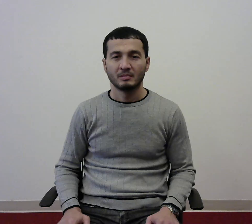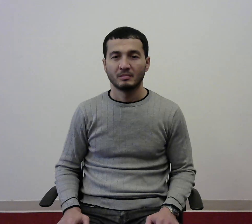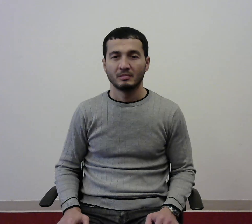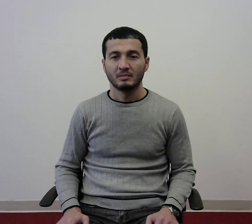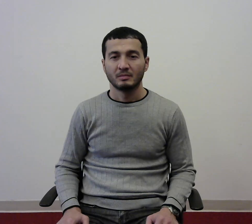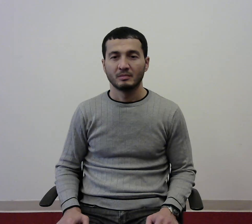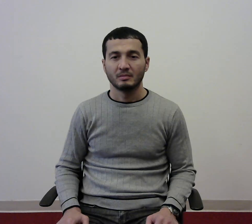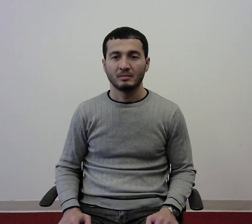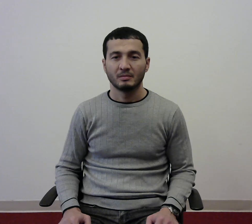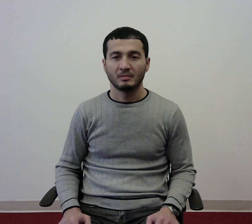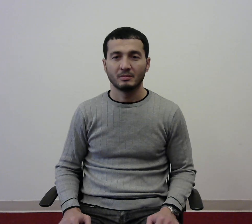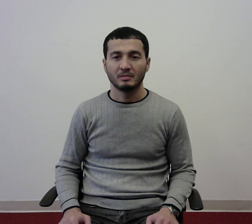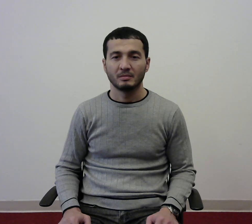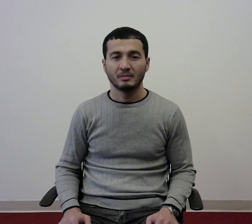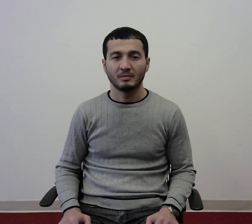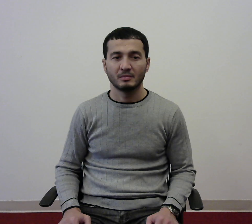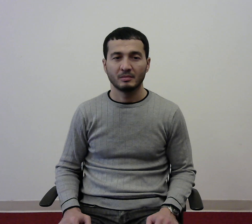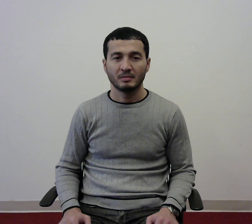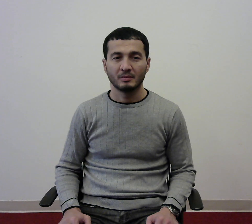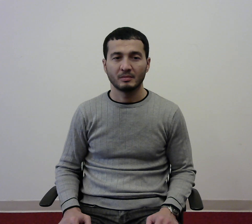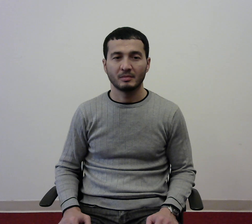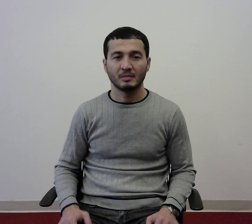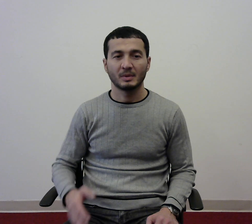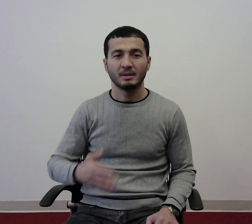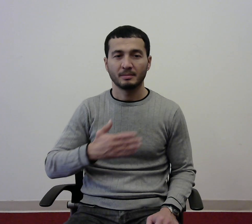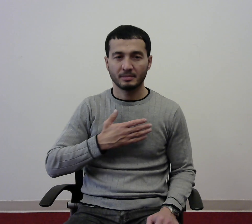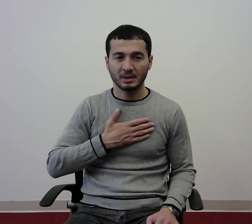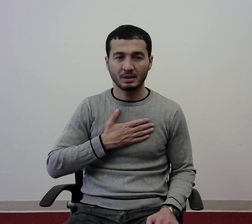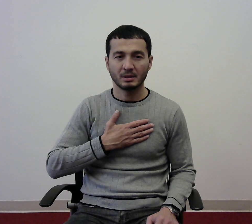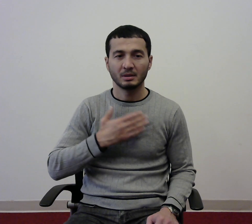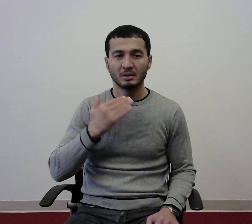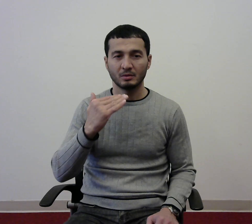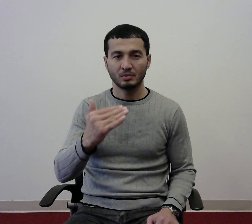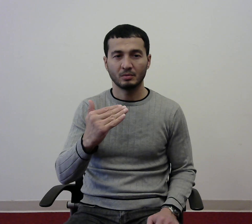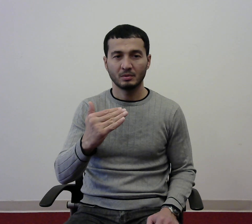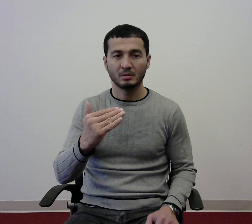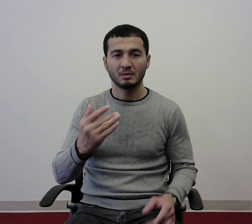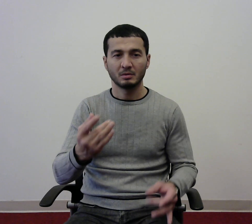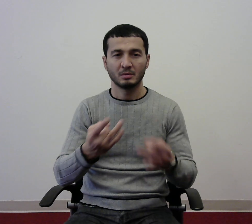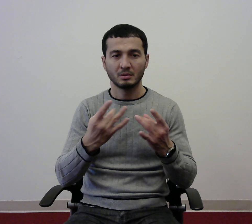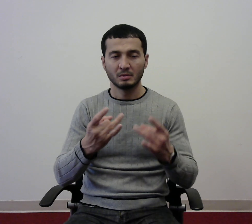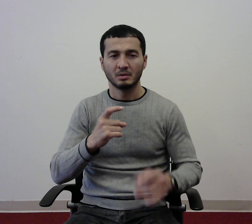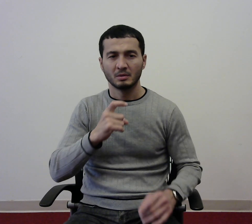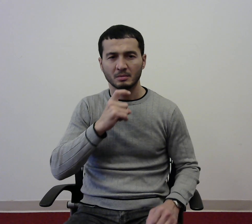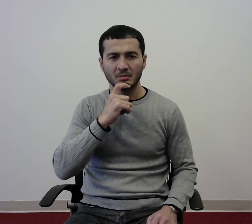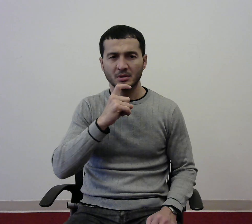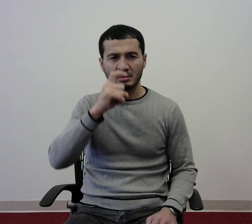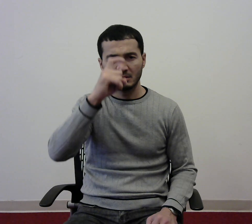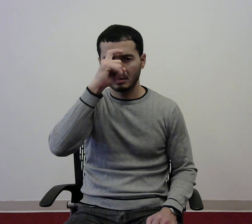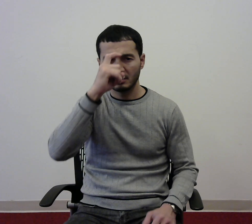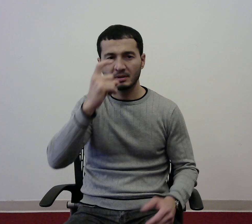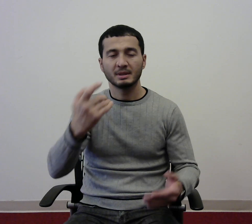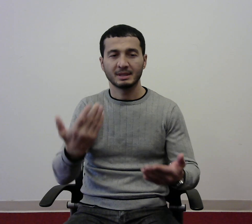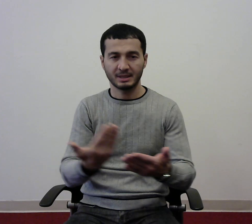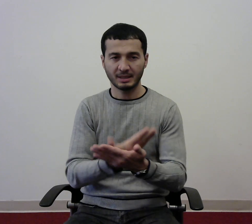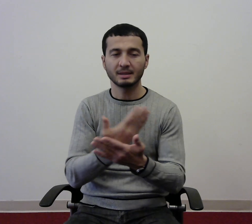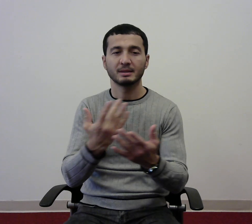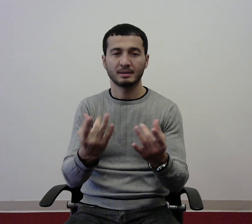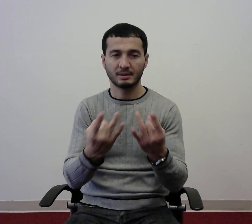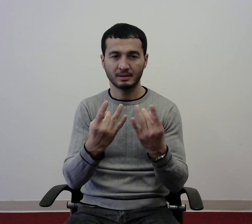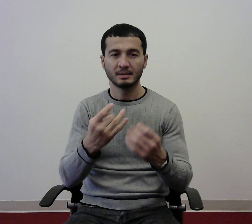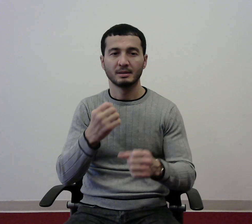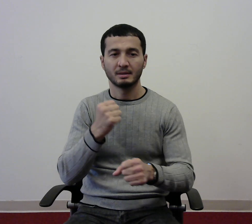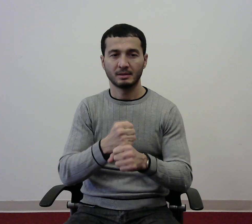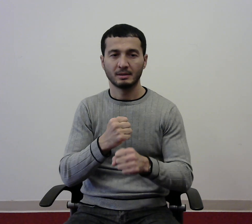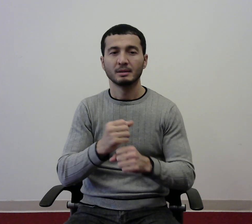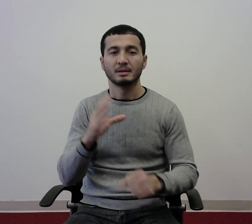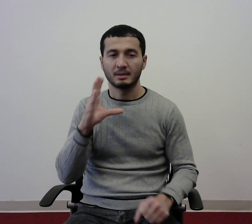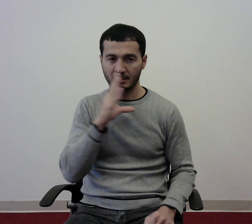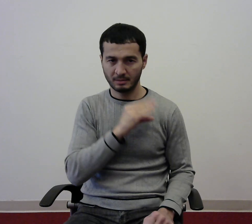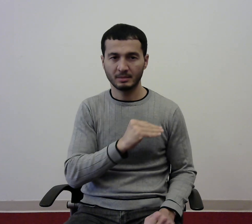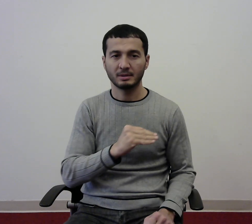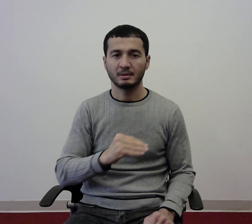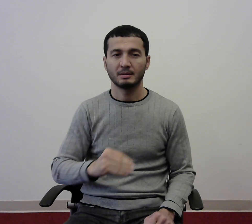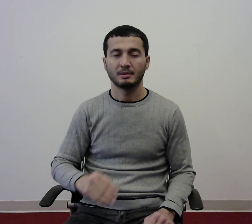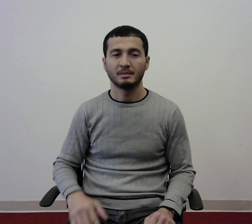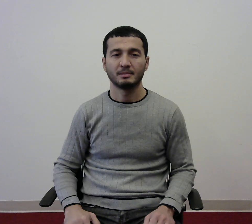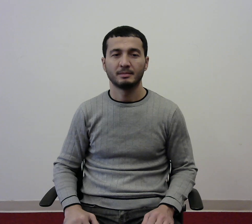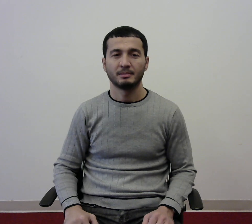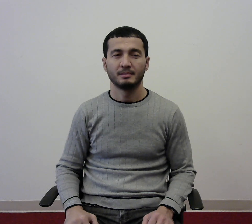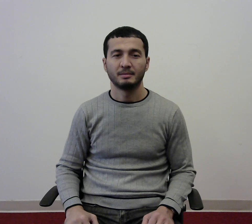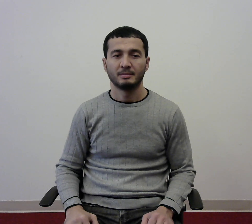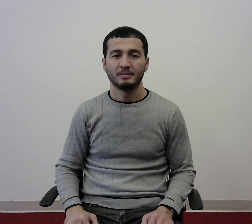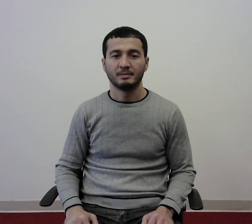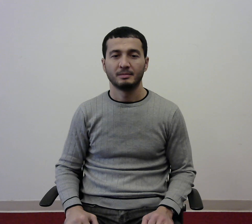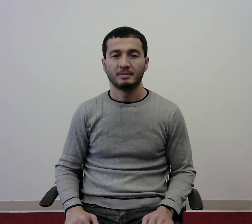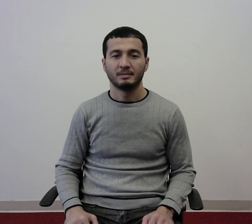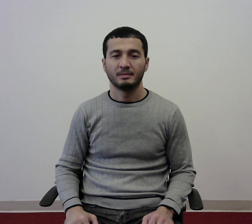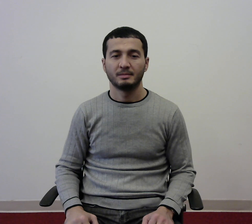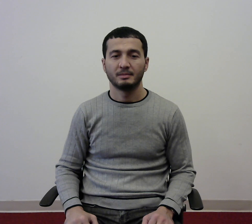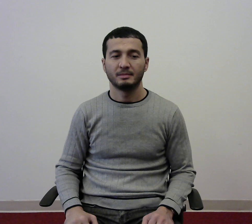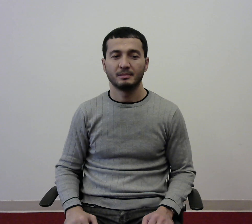Mən sizin dediklərinizi başa düşmədim, yenidən izah edə bilərsinizmi?